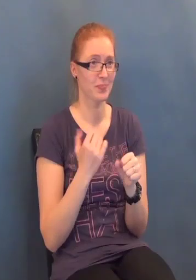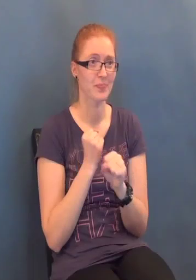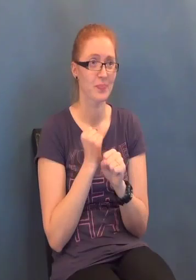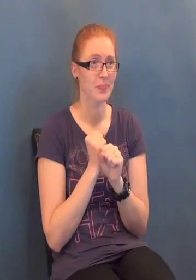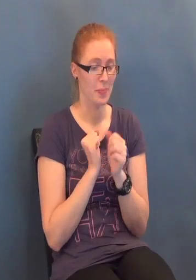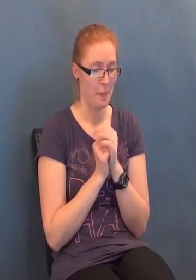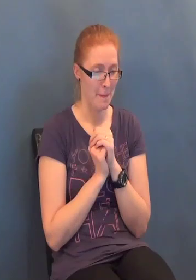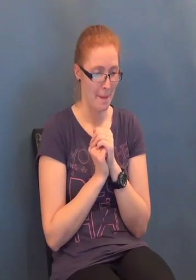Dwudziestego piątego pracuję.